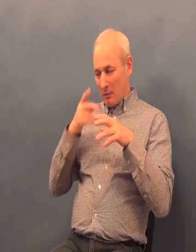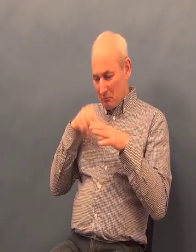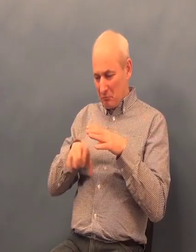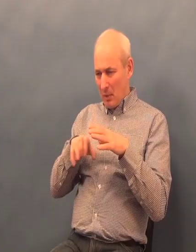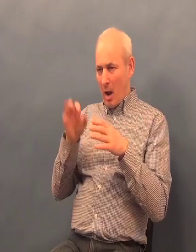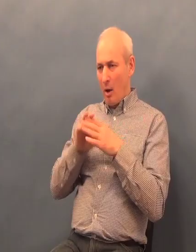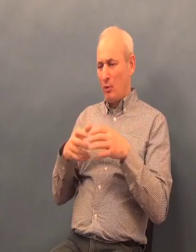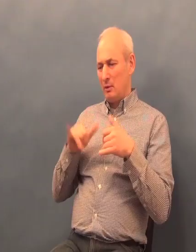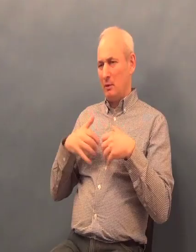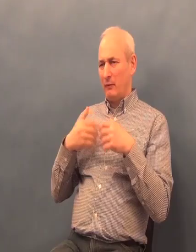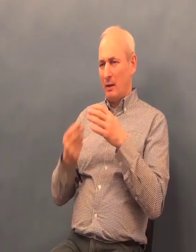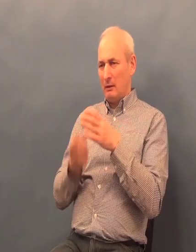I akurat jakieś zwierzątko wyskoczyło i ugryzło go w nos.